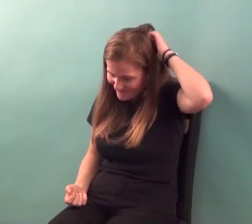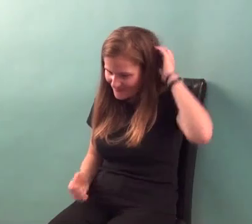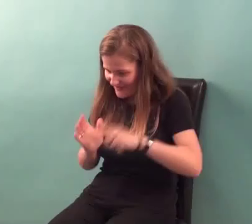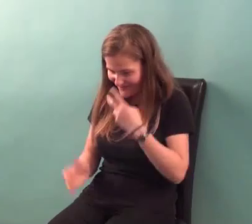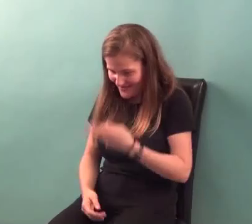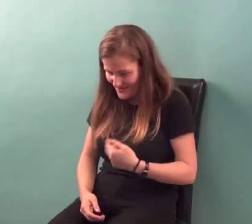Pierwszy raz to widzę.